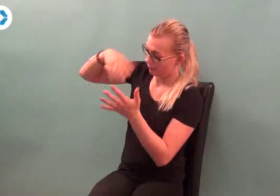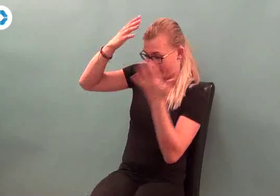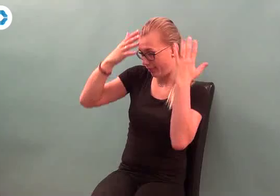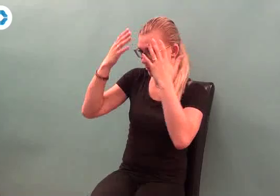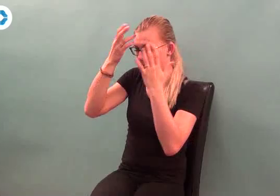Kręci mu się w głowie.